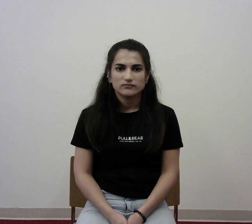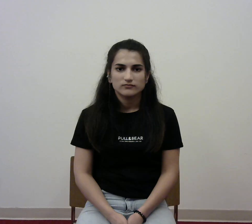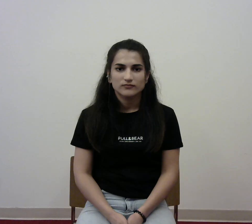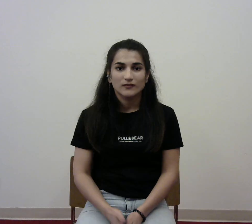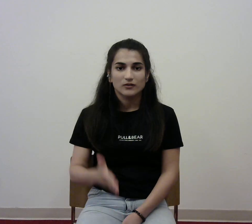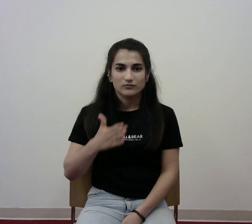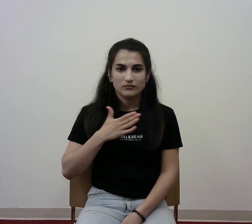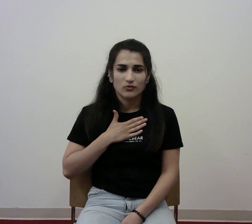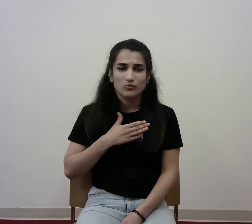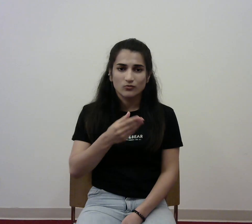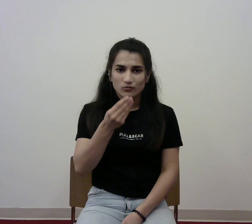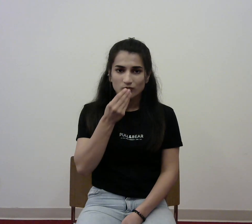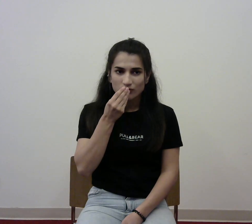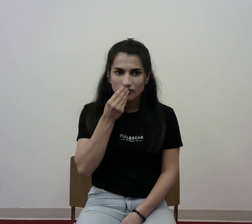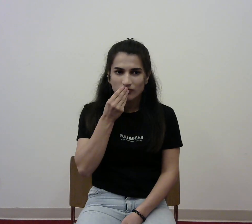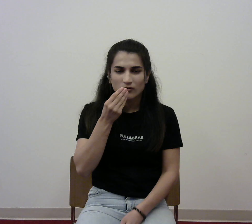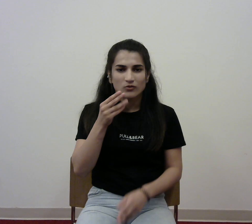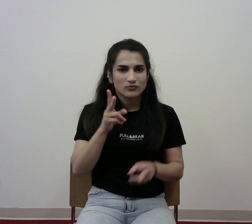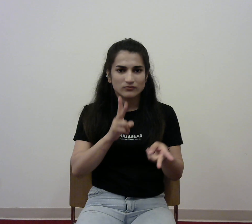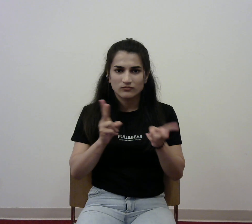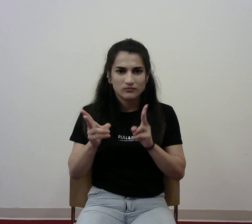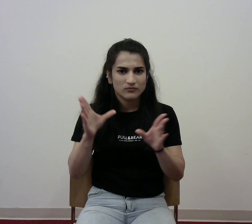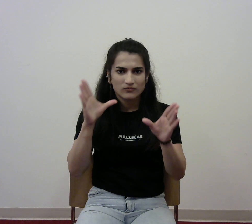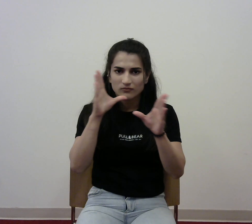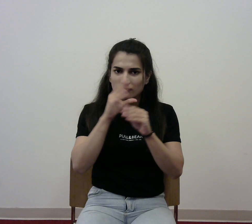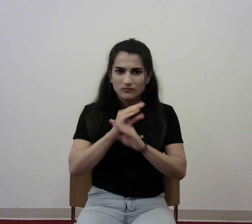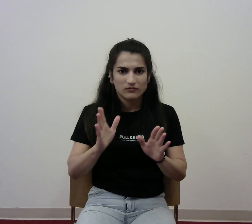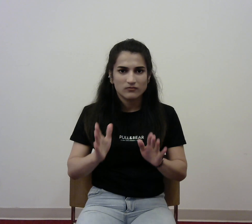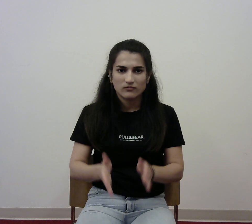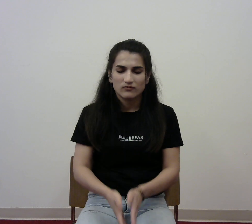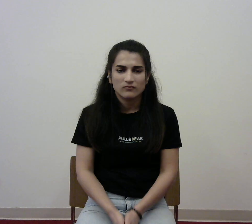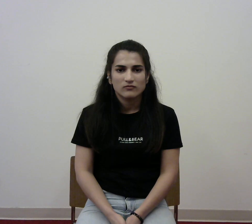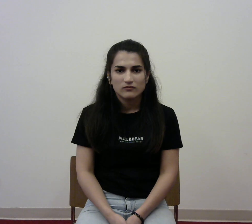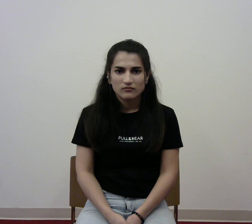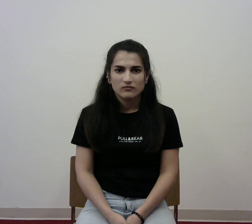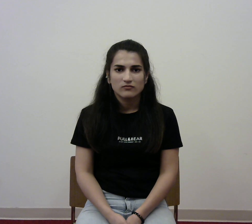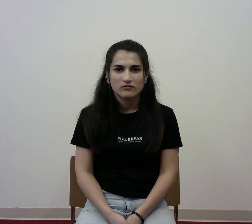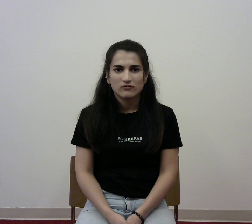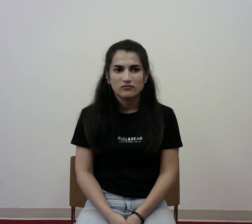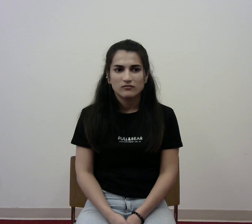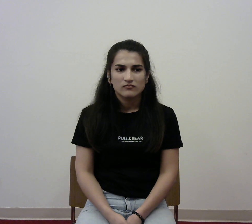Mən yemək bişirməyi bacarmıram